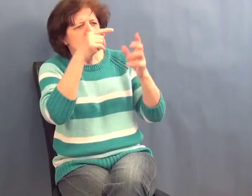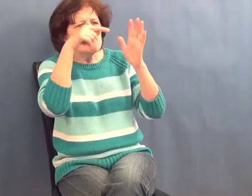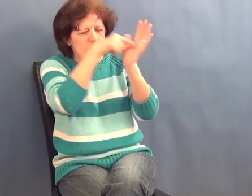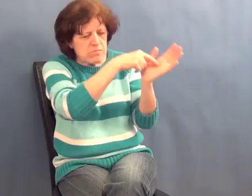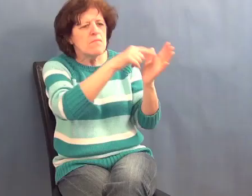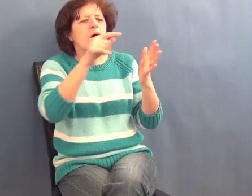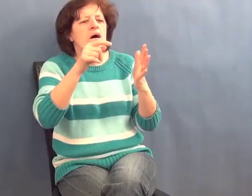Głuchy.